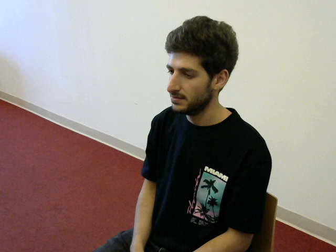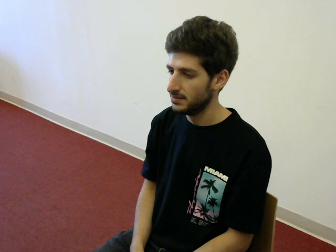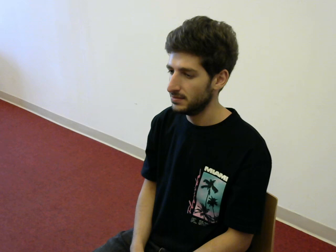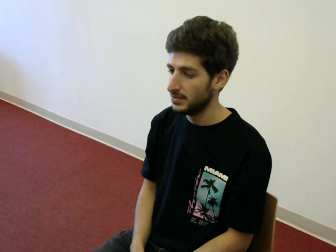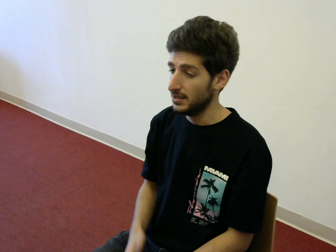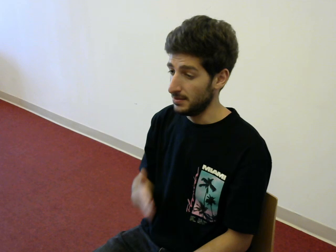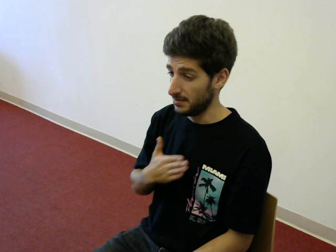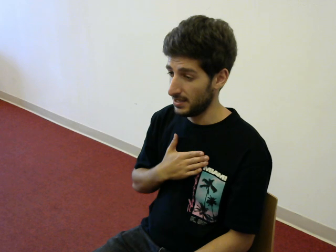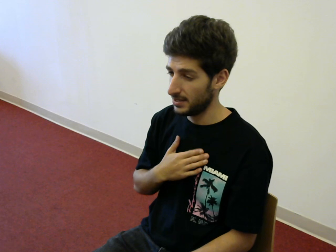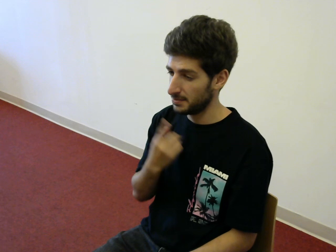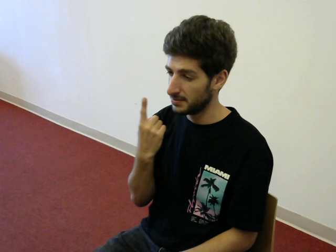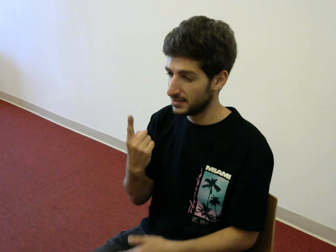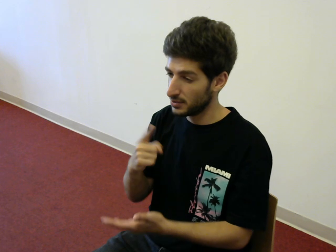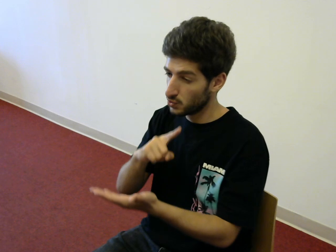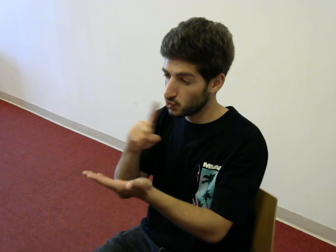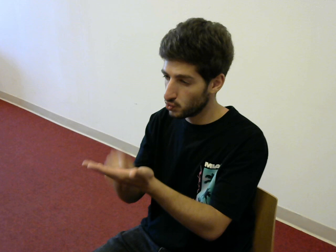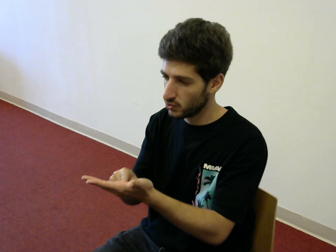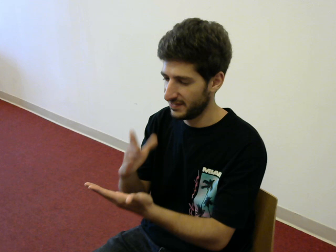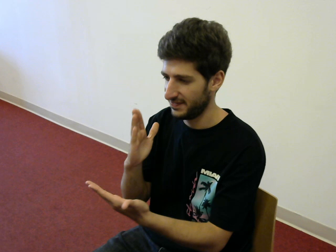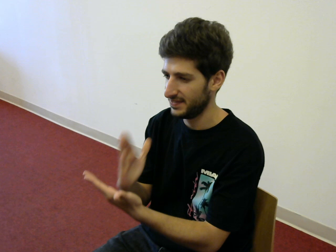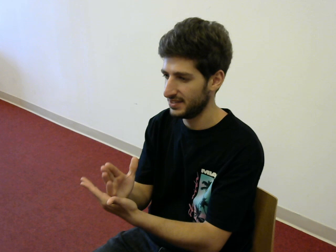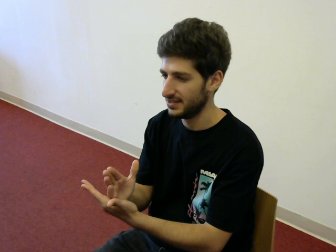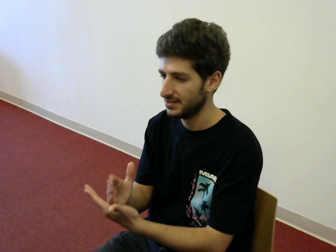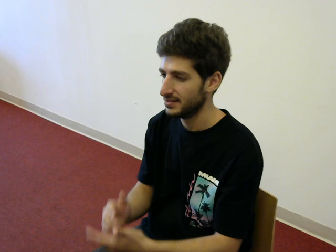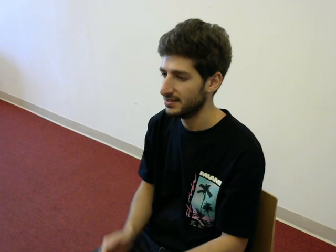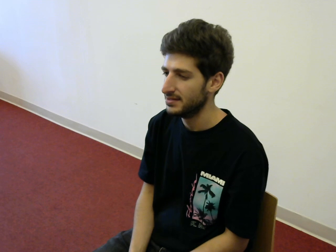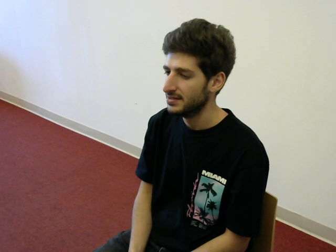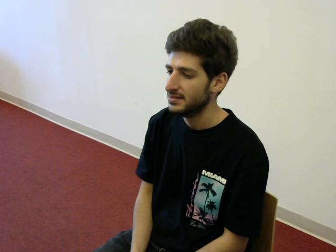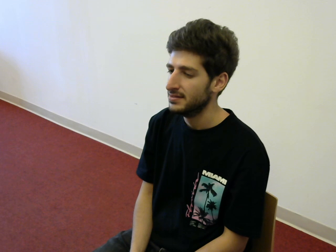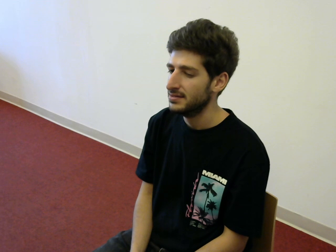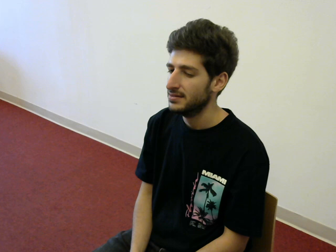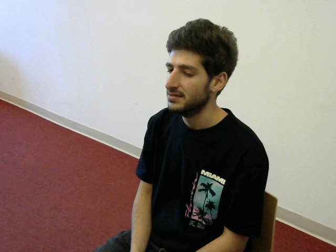Mənim bir sualım var